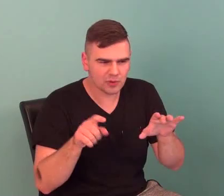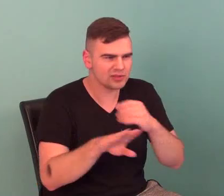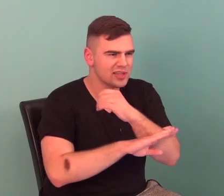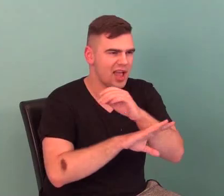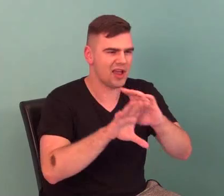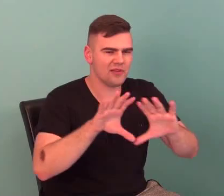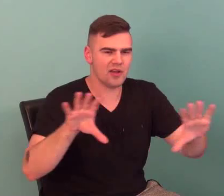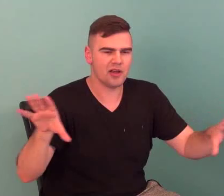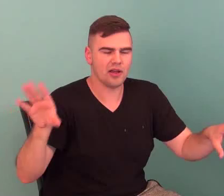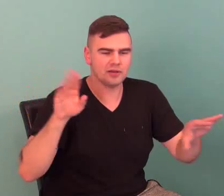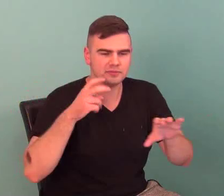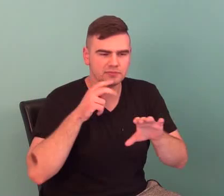Jest konar drzewa i chłopak z ciekawości go sprawdza.